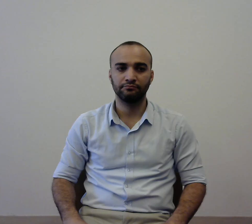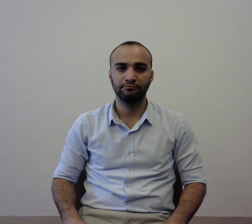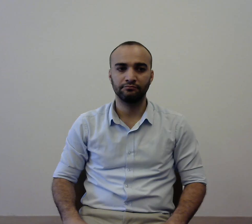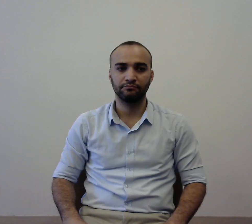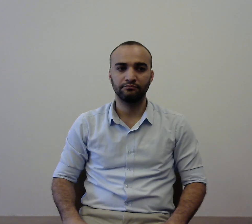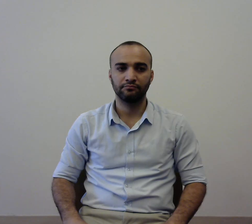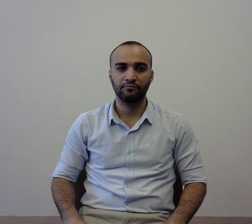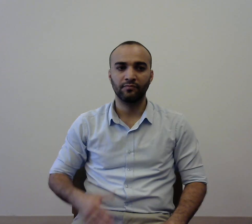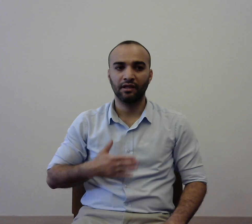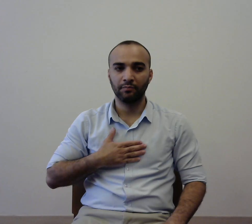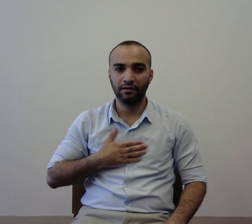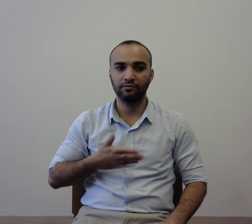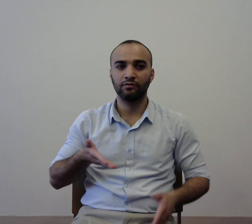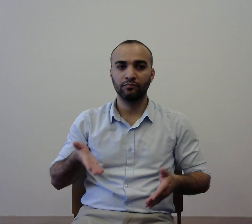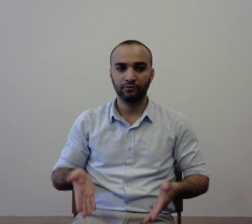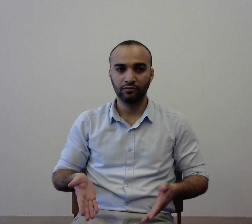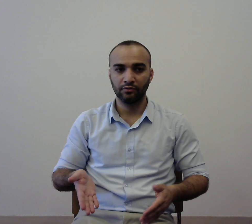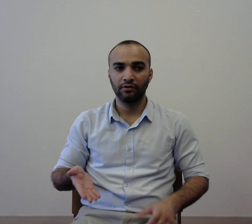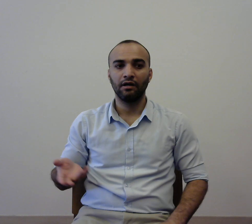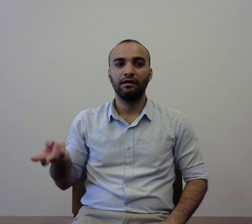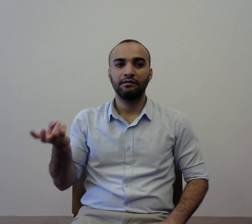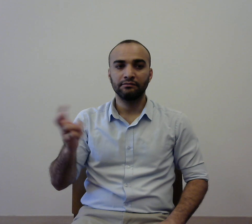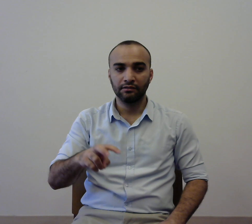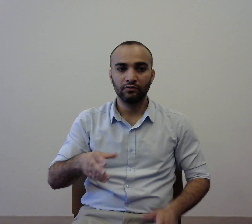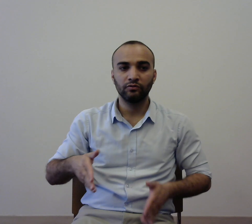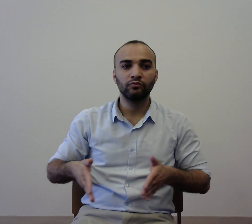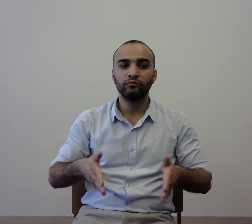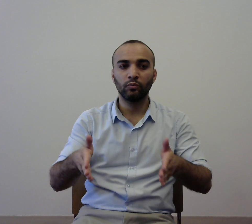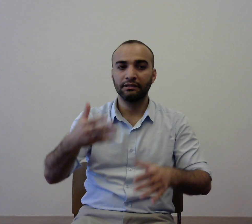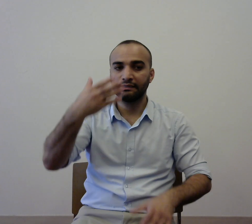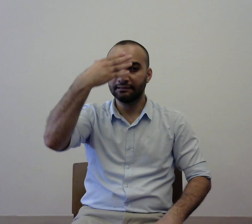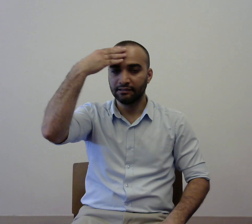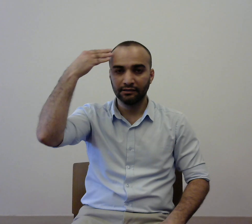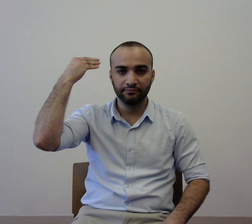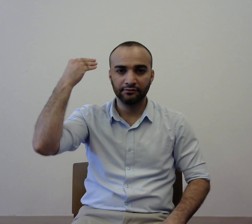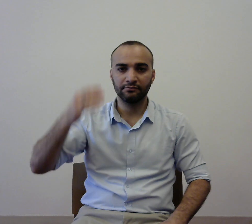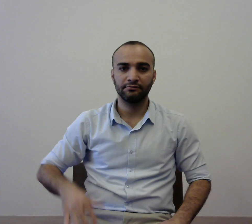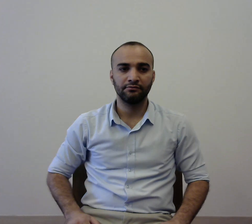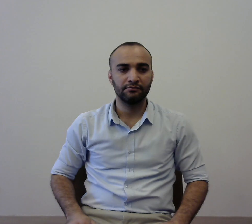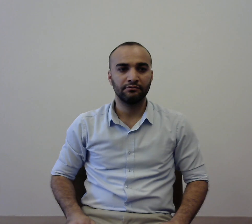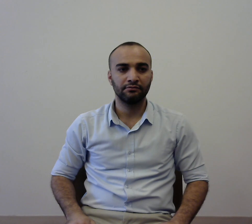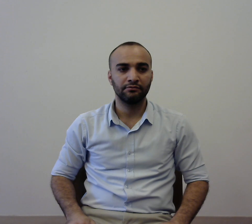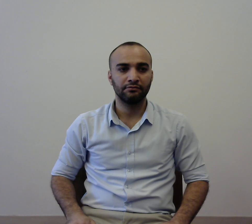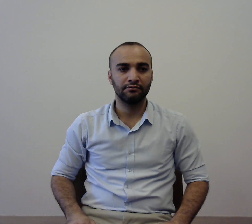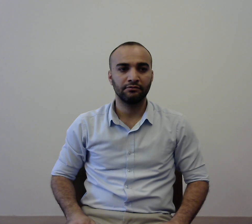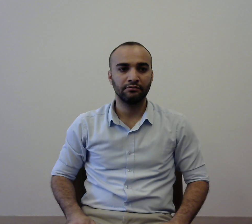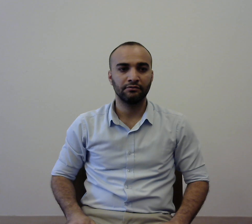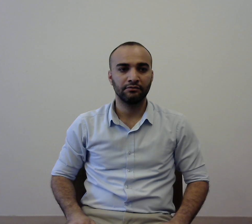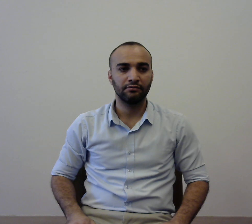Mən bura gələn yolu unutmuşam